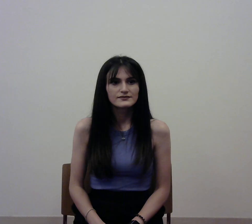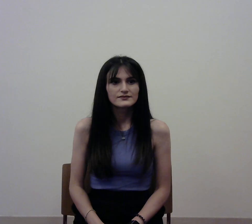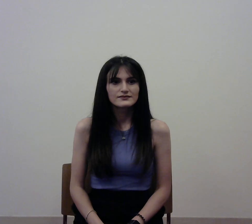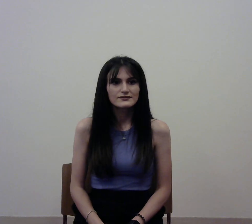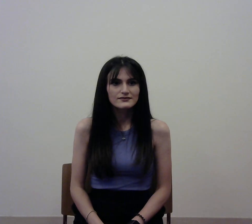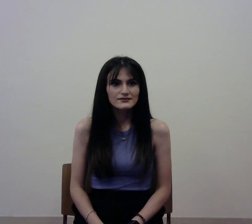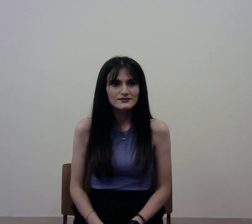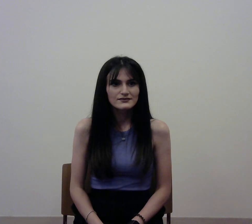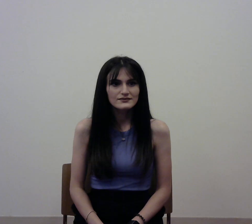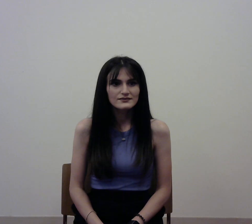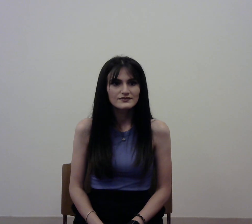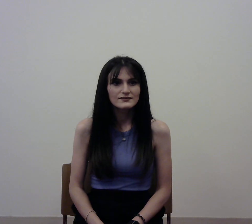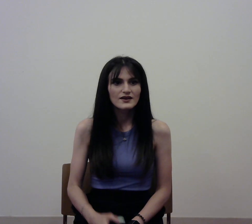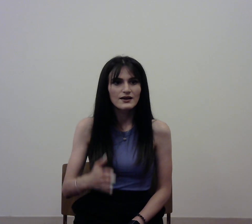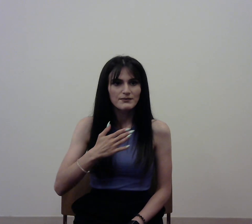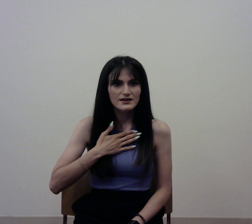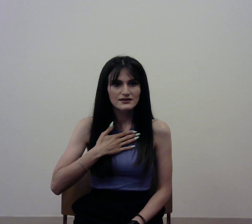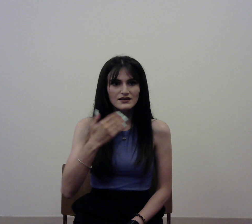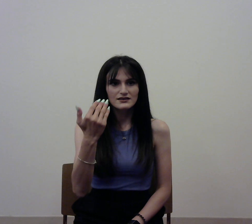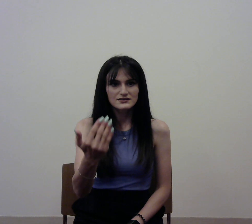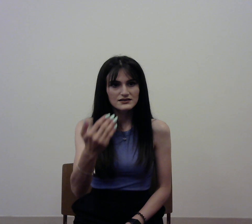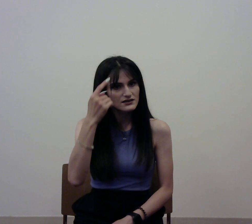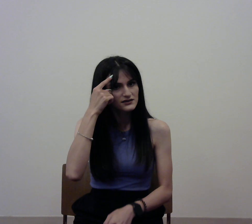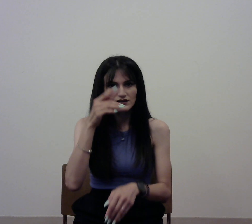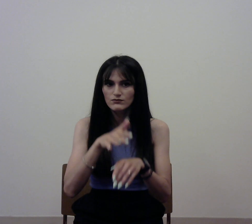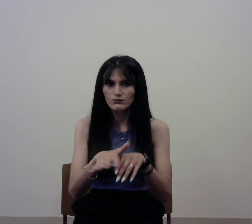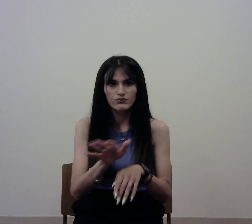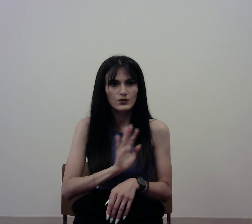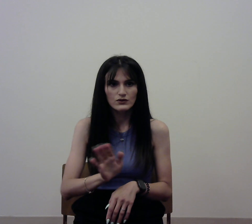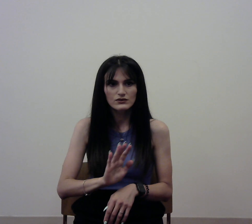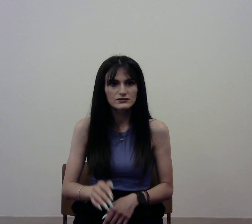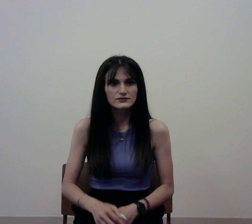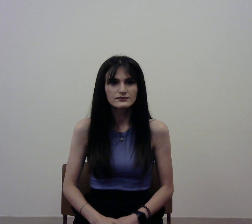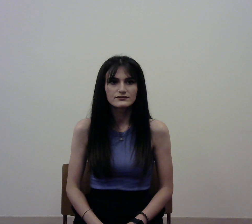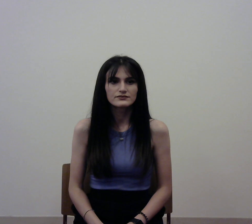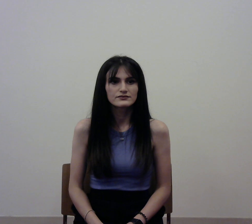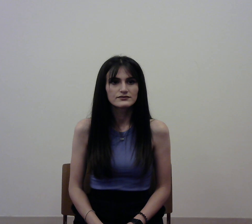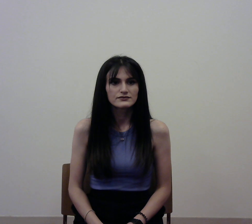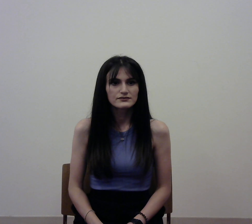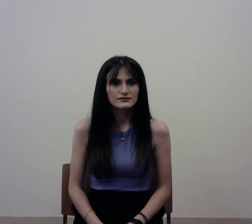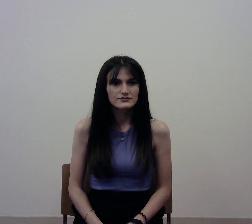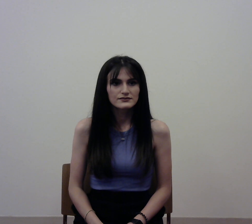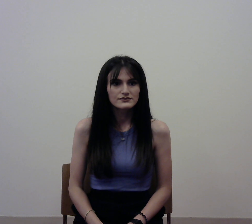Mən sizi başa düşmürəm